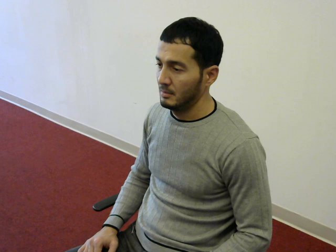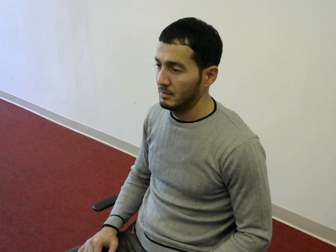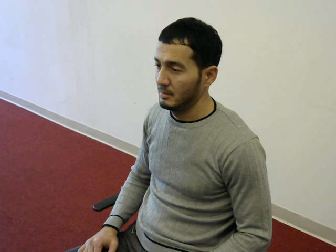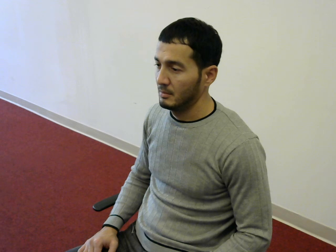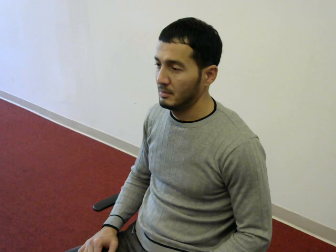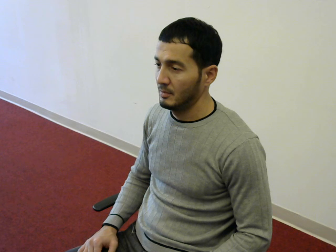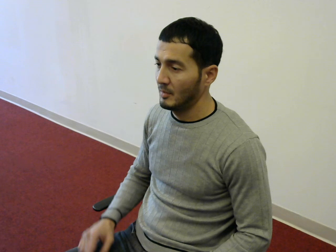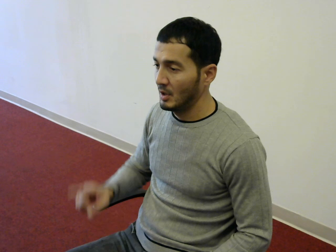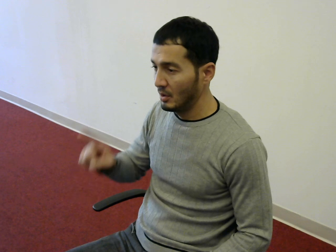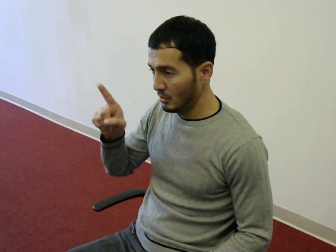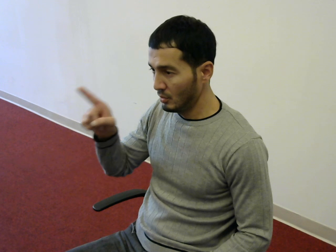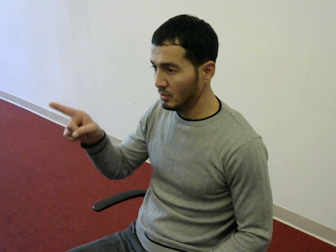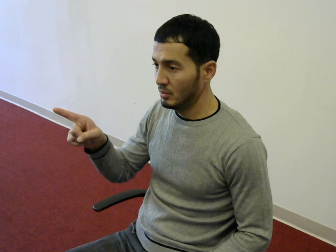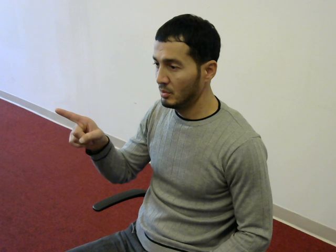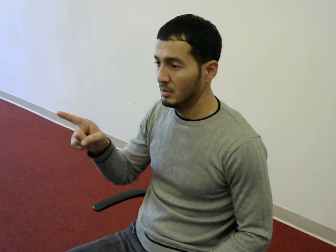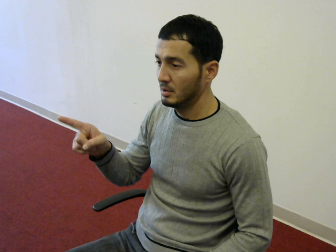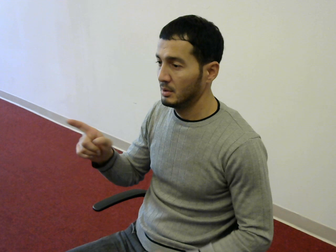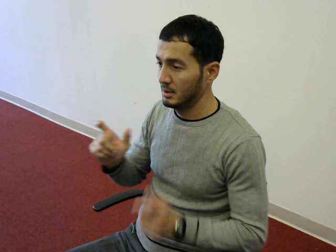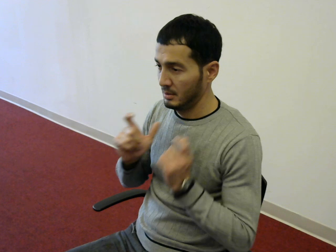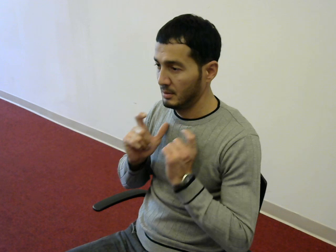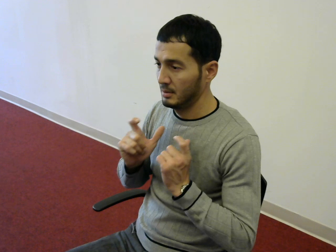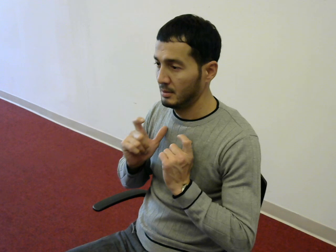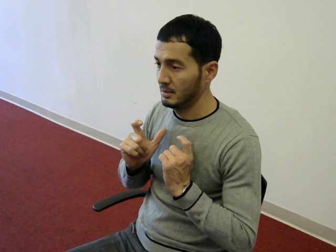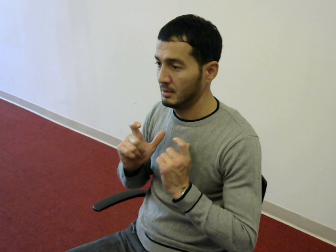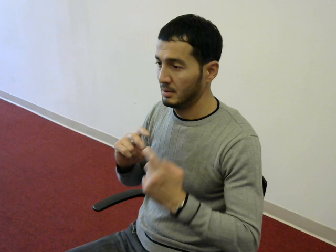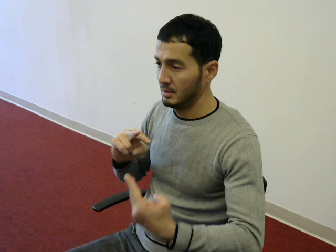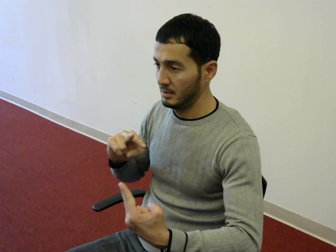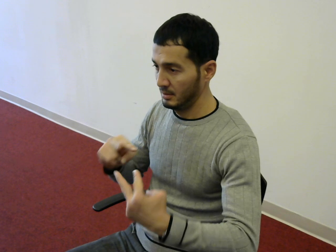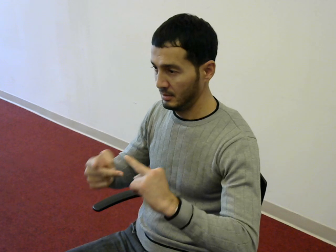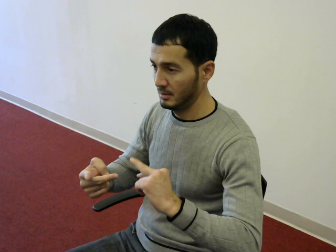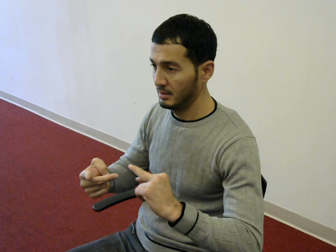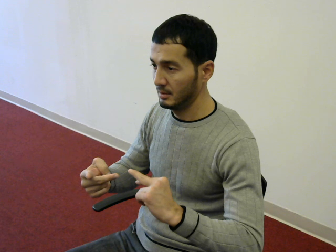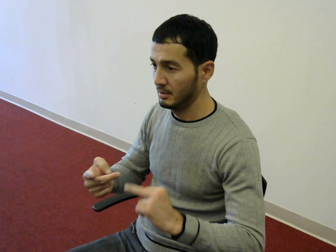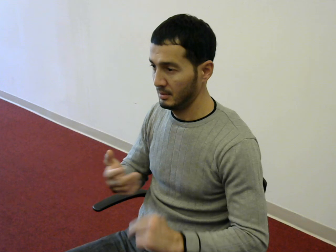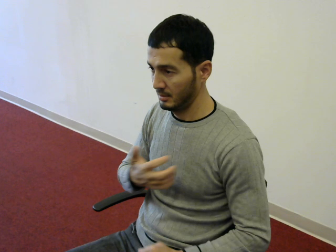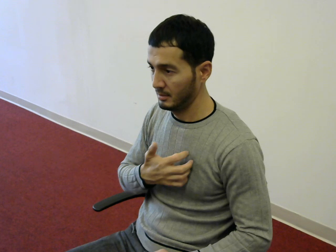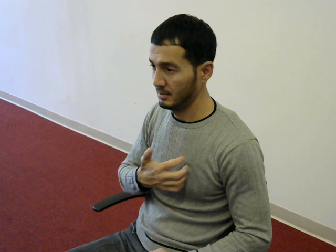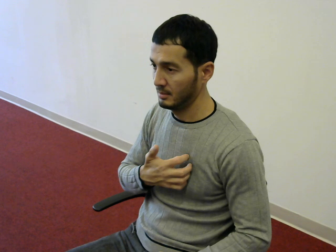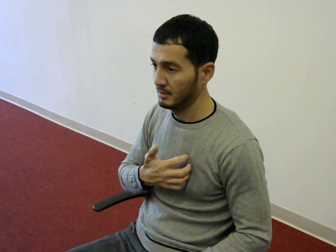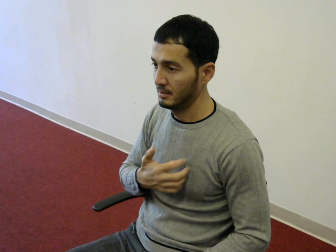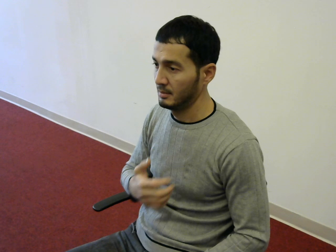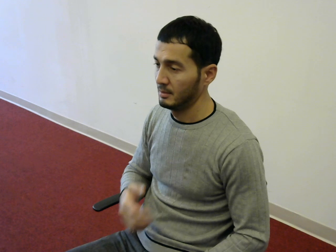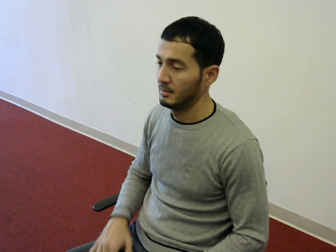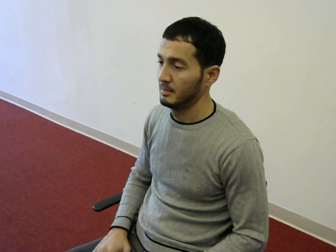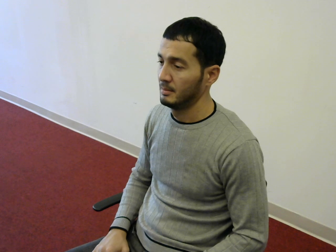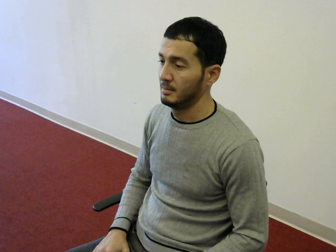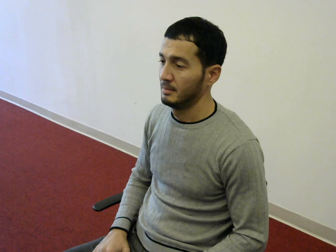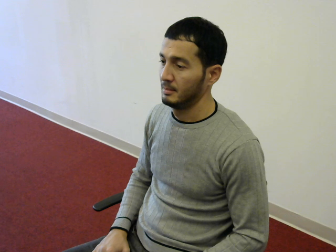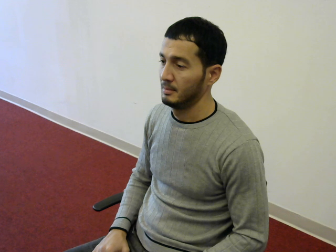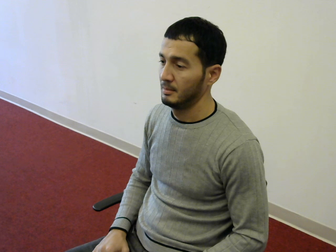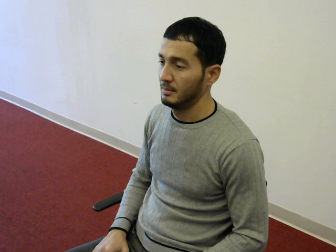O köynəyini dəyişmək istəyir